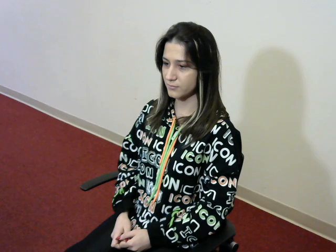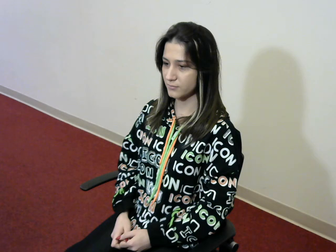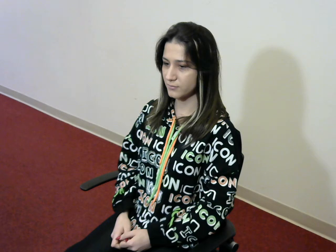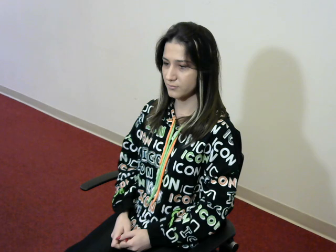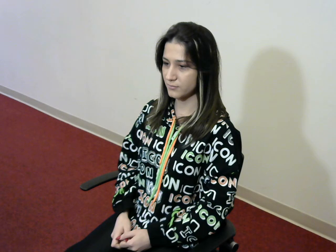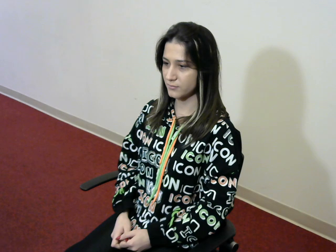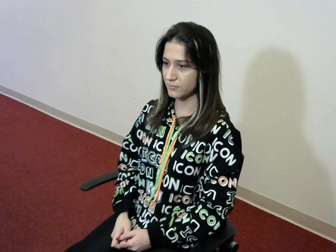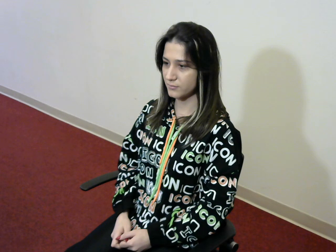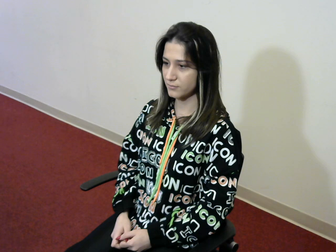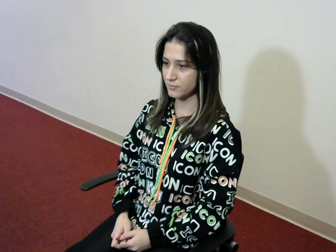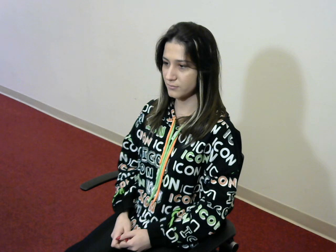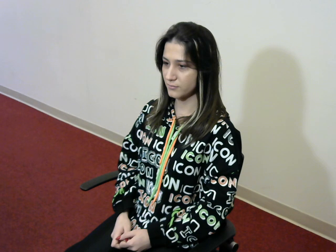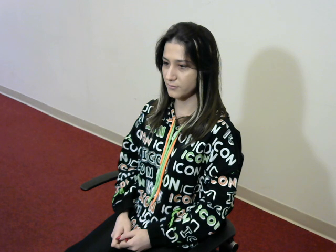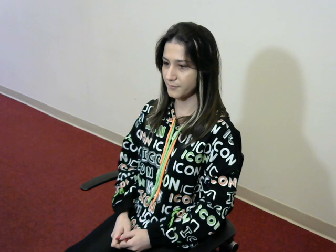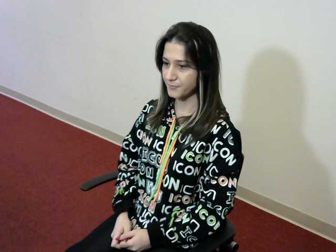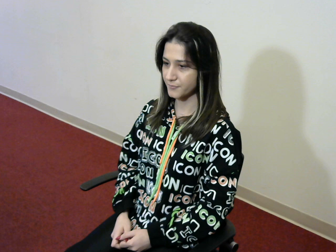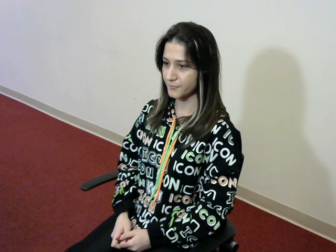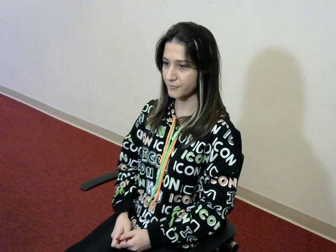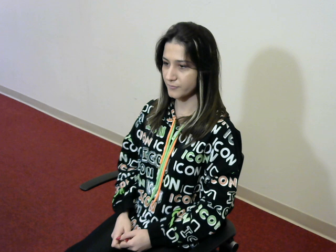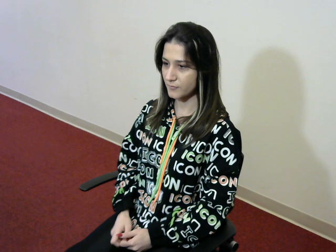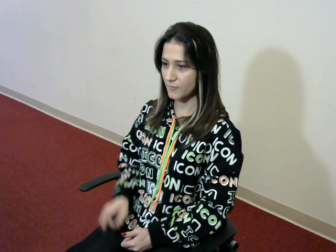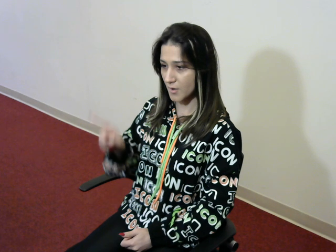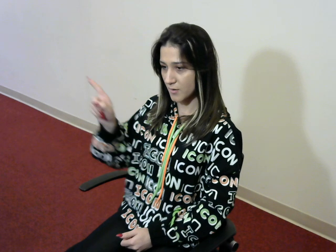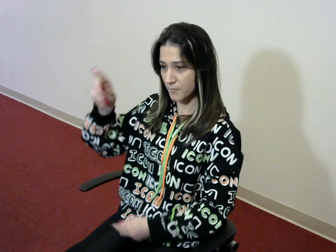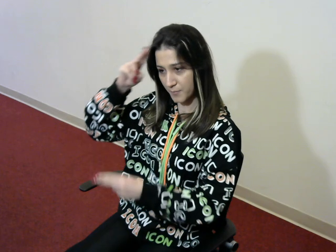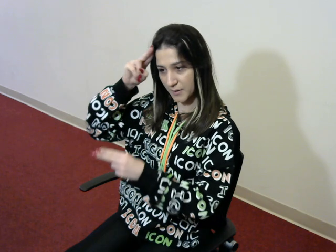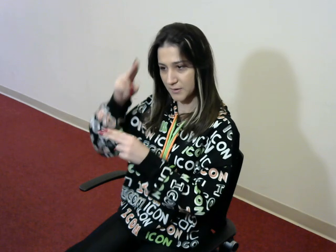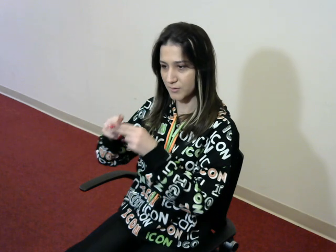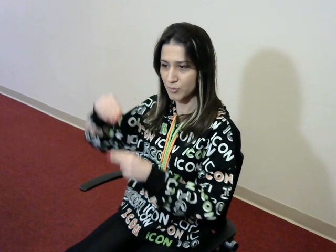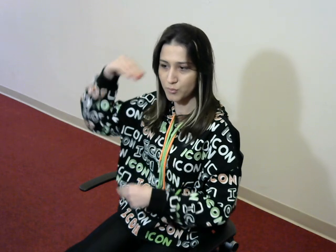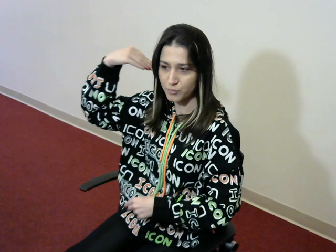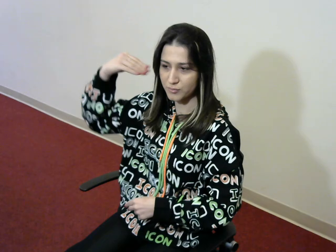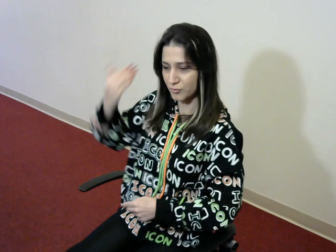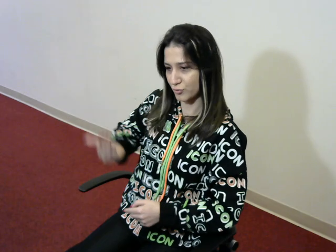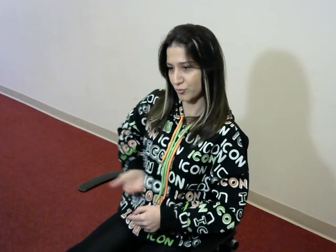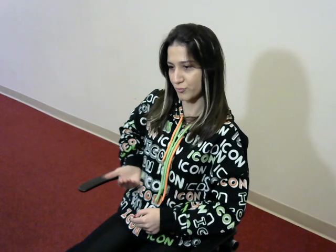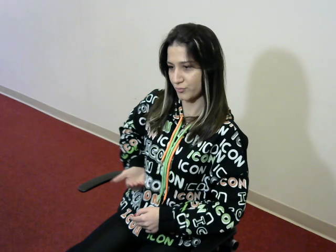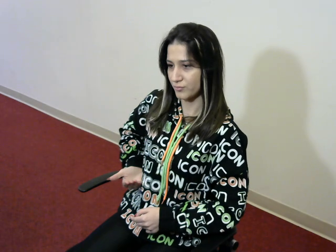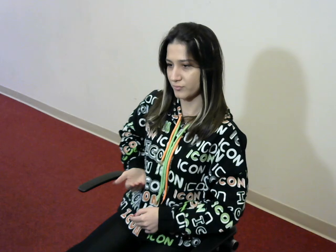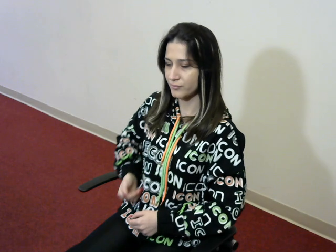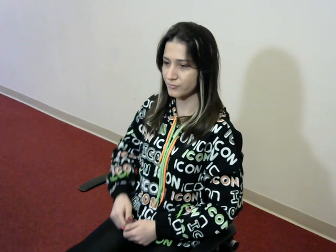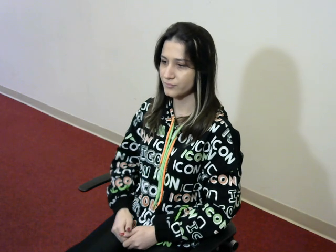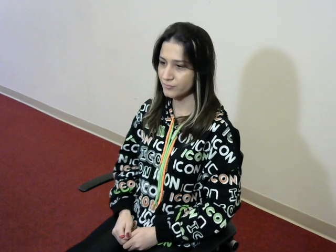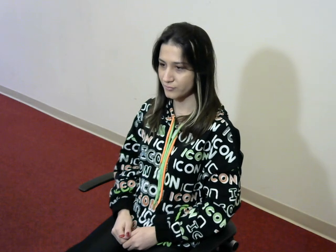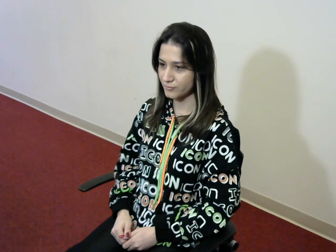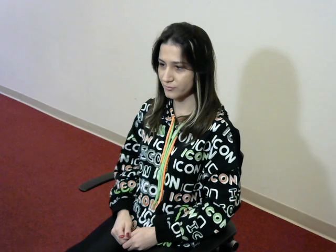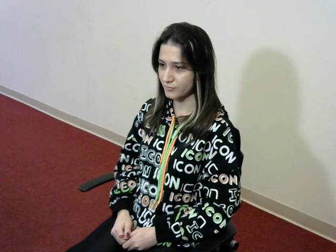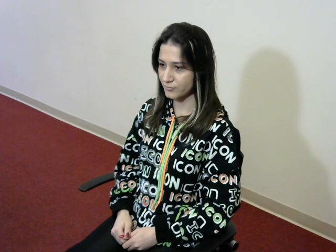Onun qardaşı Türkiyədə yaşayır